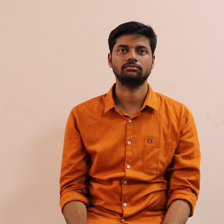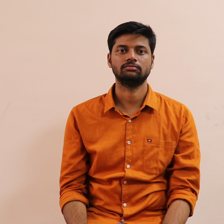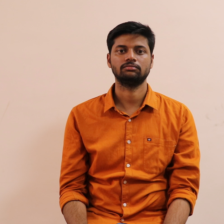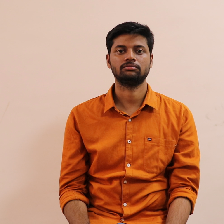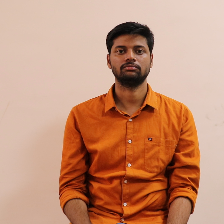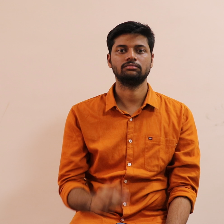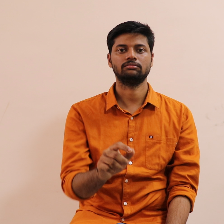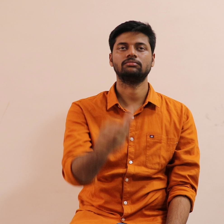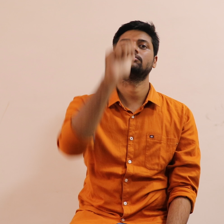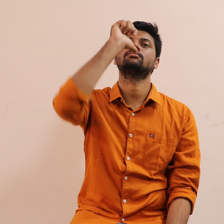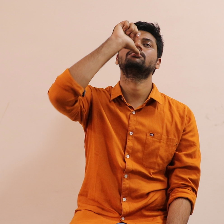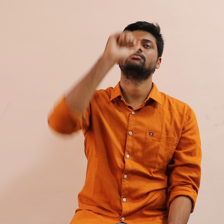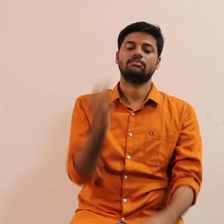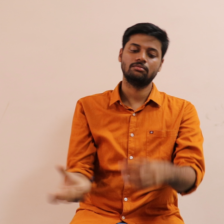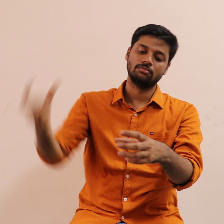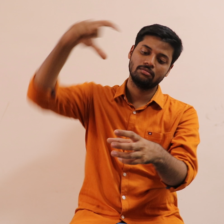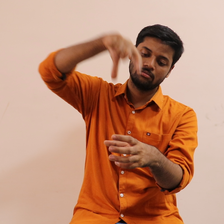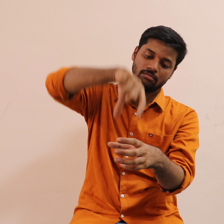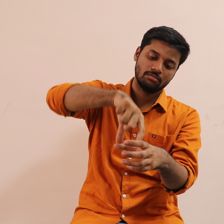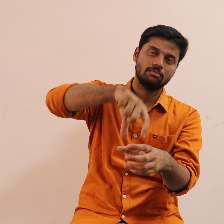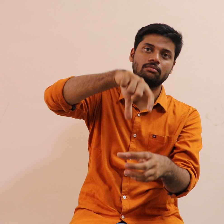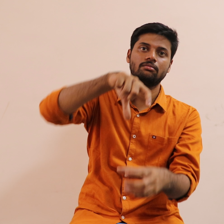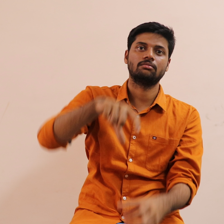pour some more water into the glass